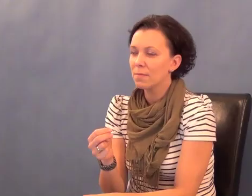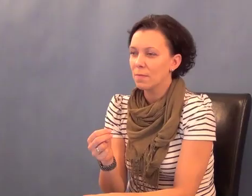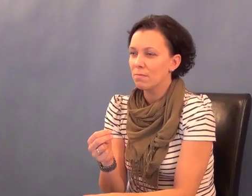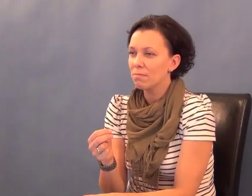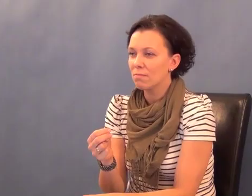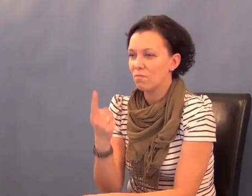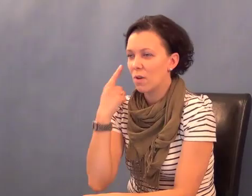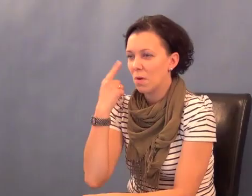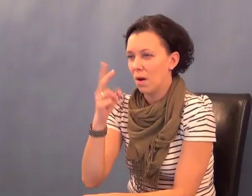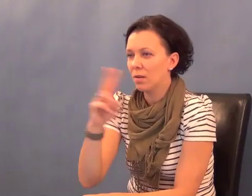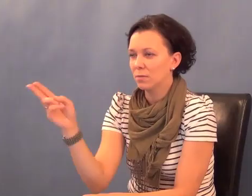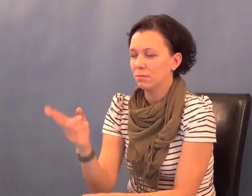Wiem, wiem, każdy..